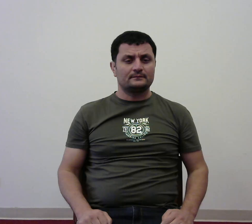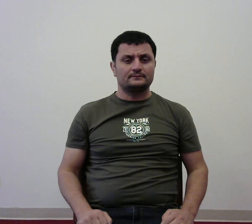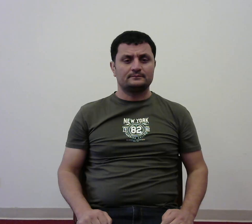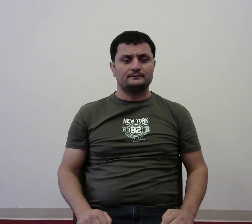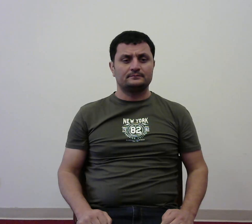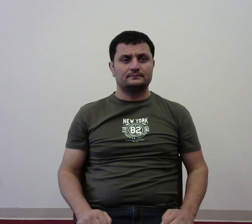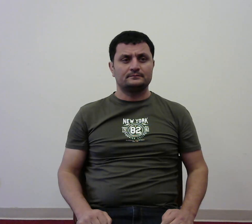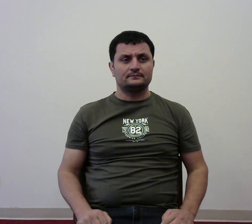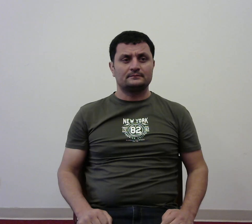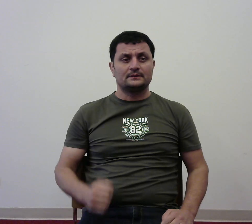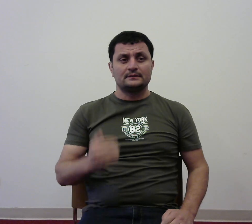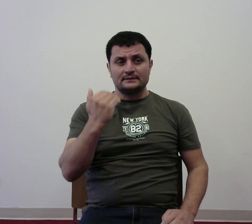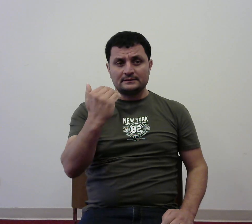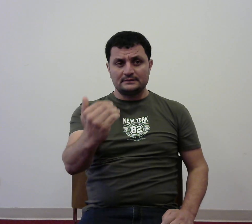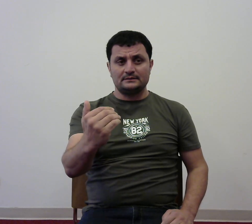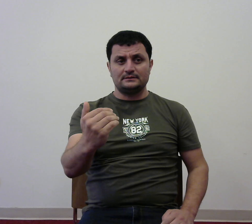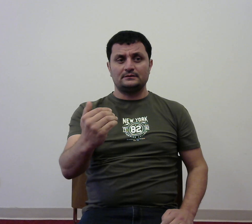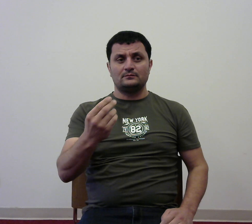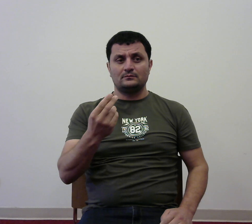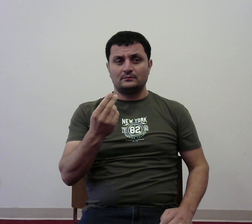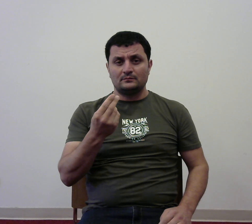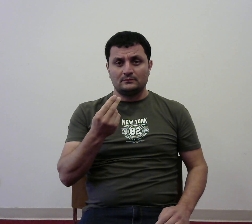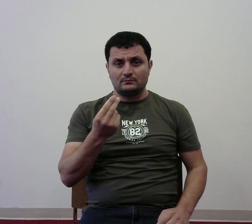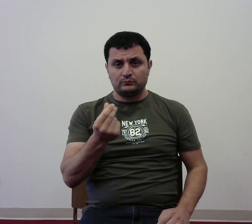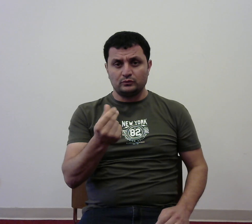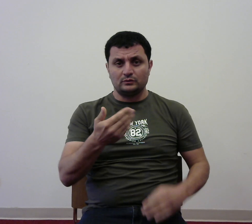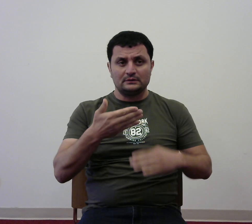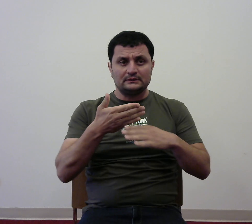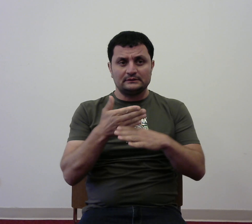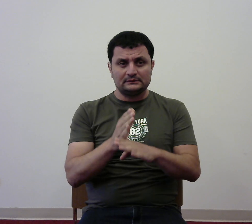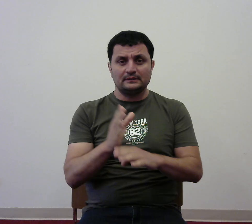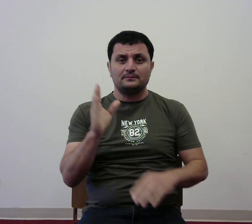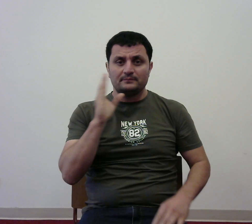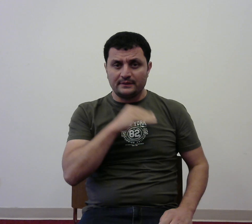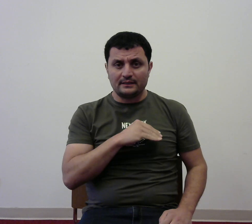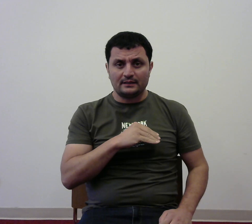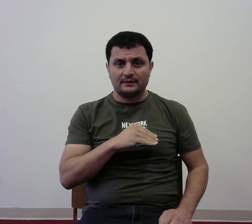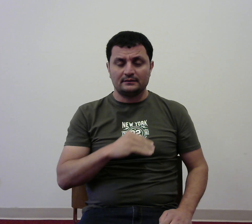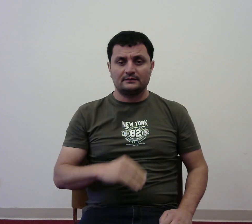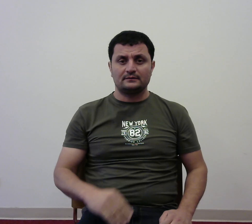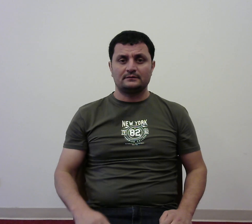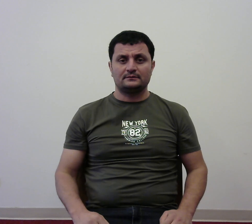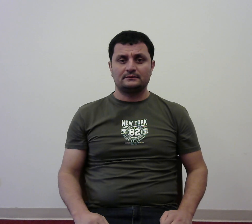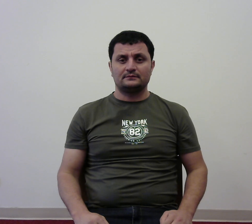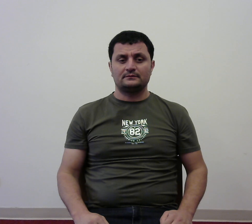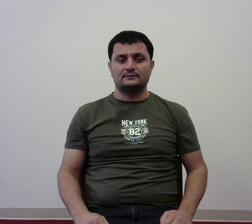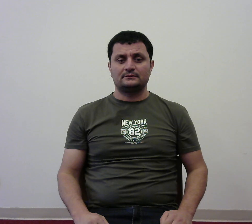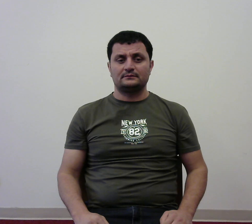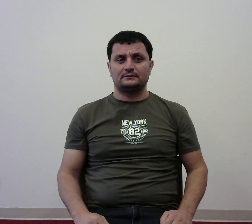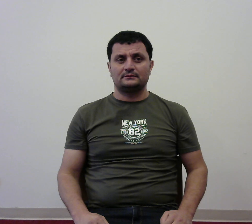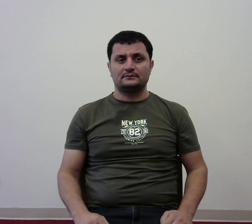Siz pulu xırdalaya bilərsinizmi?